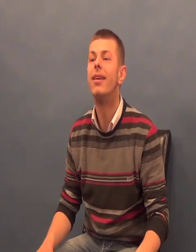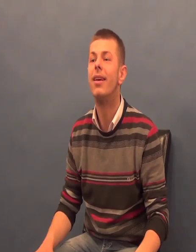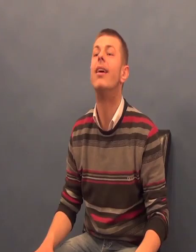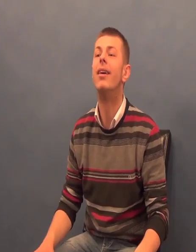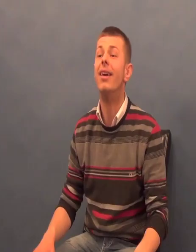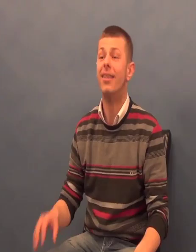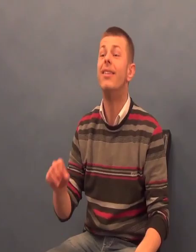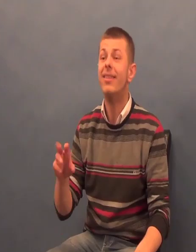Tak, tak, tak.